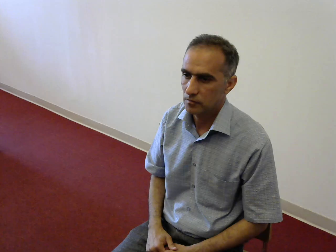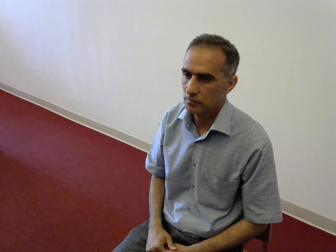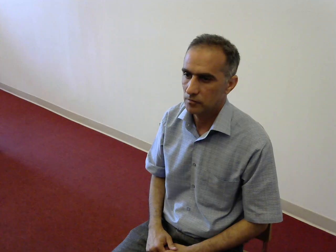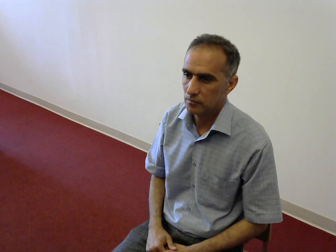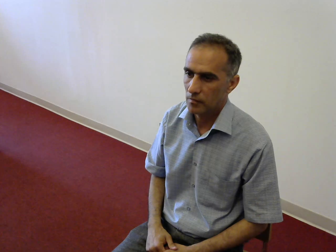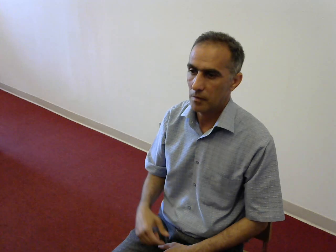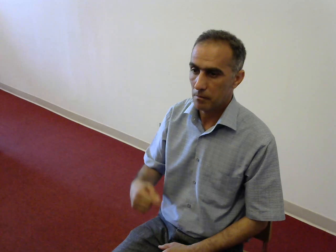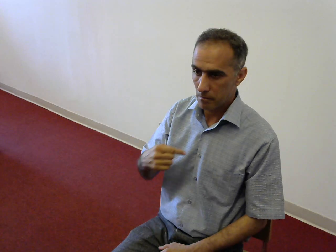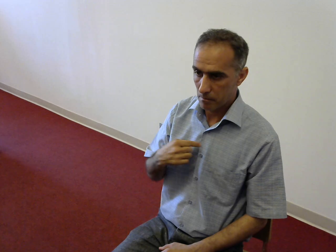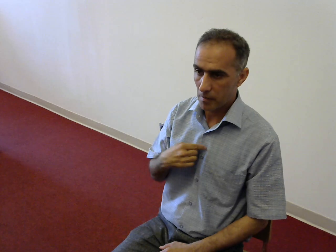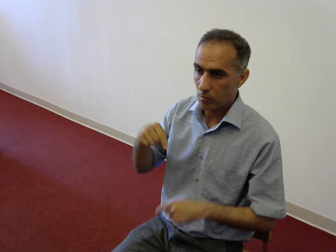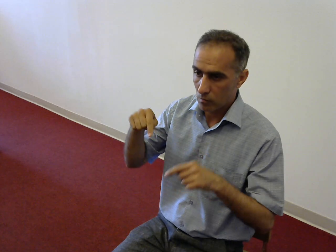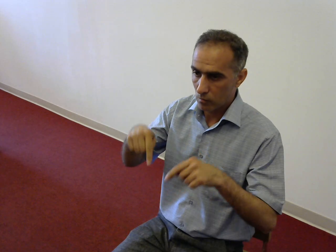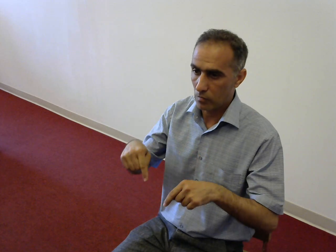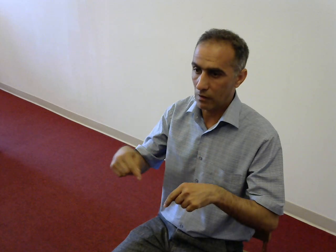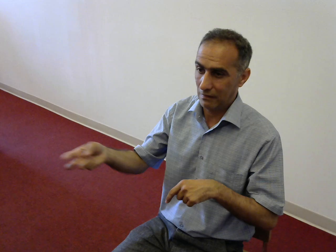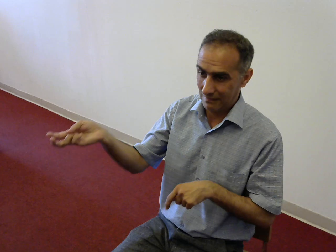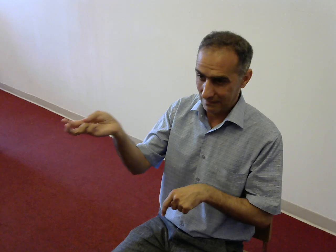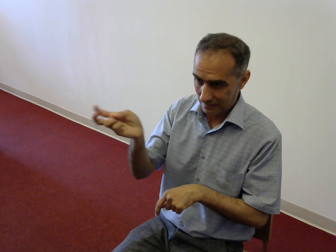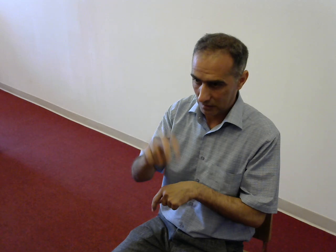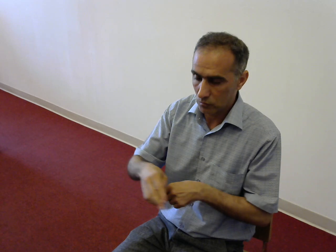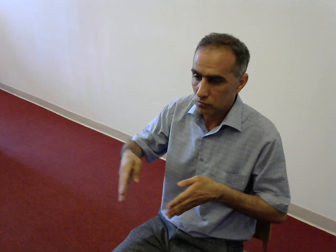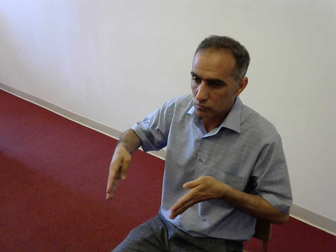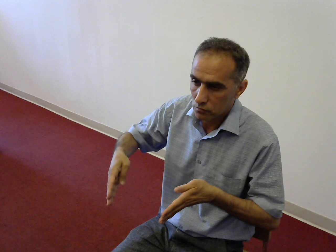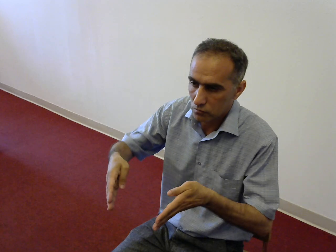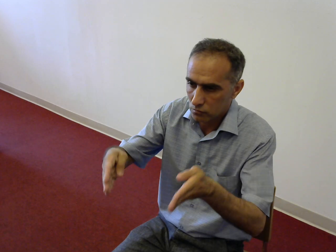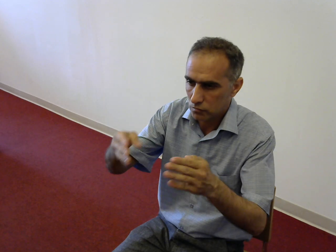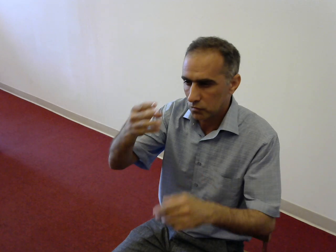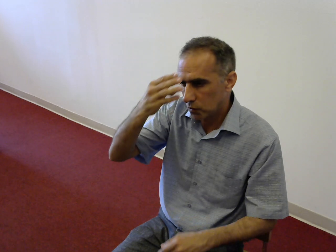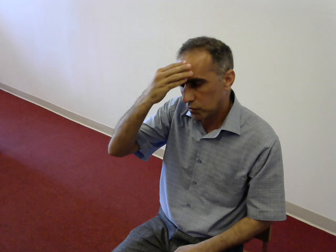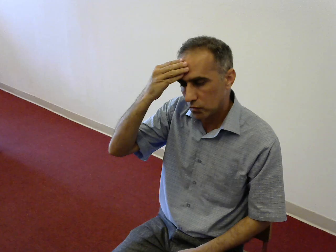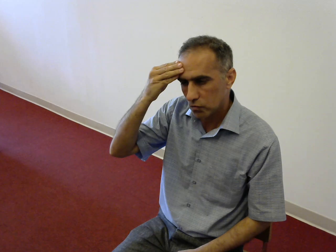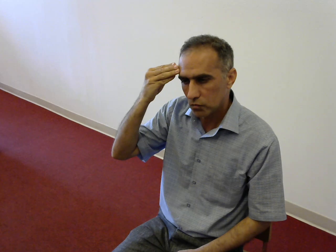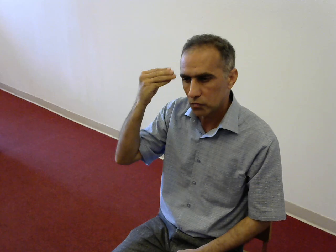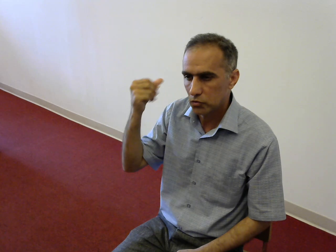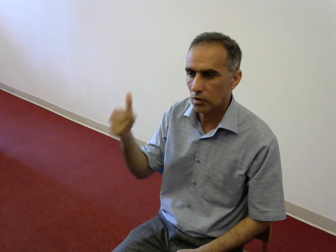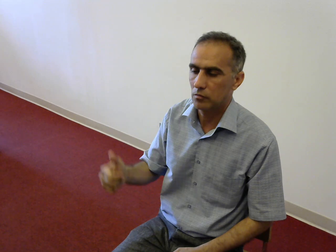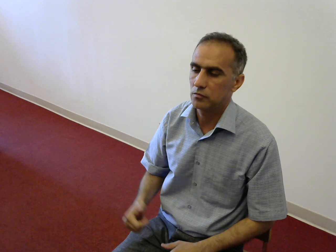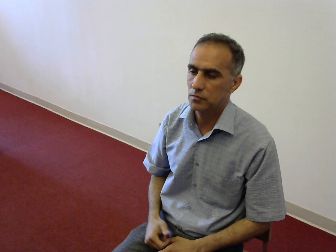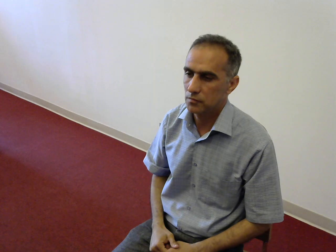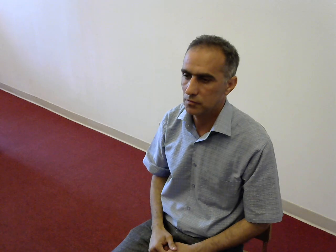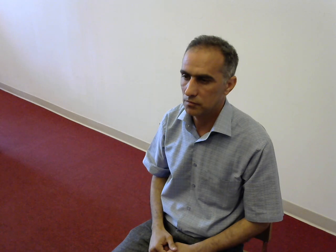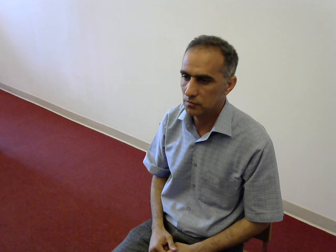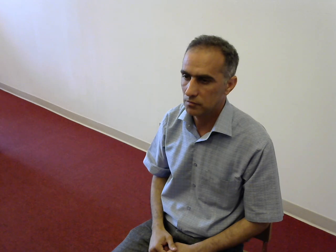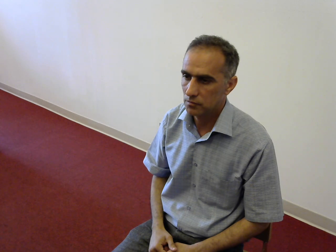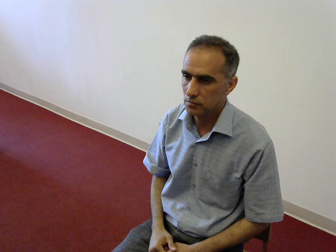Mən bura gələn yolu unutmuşam